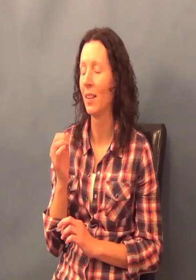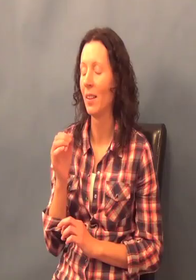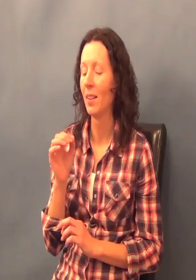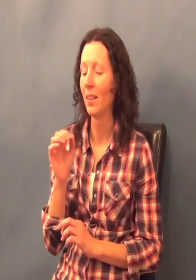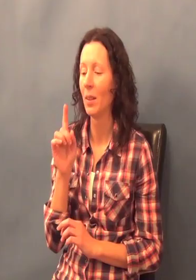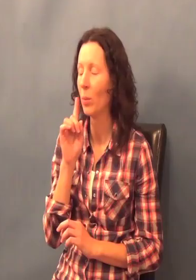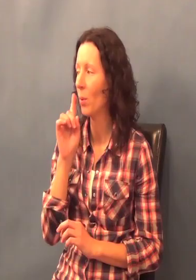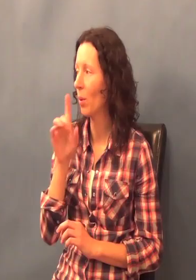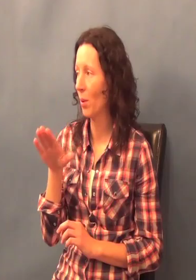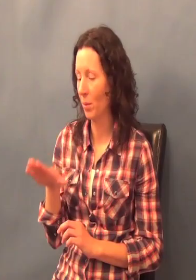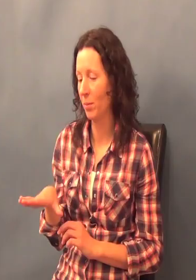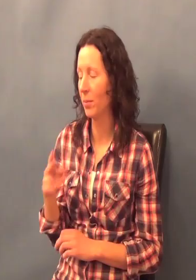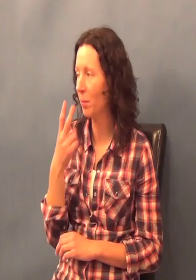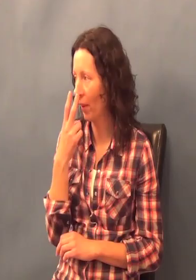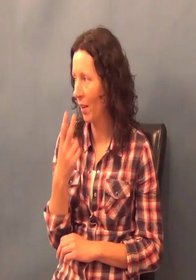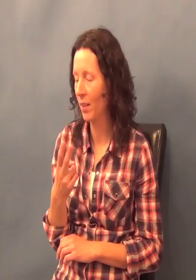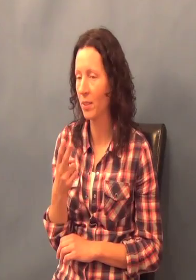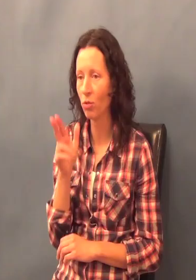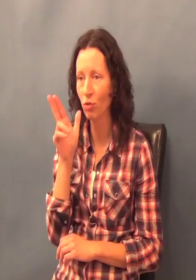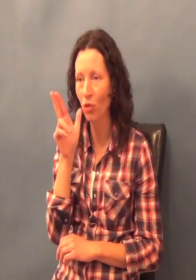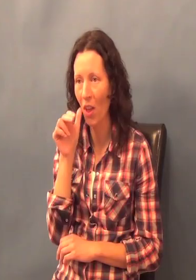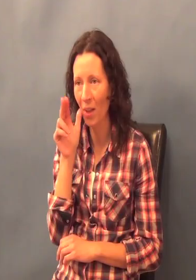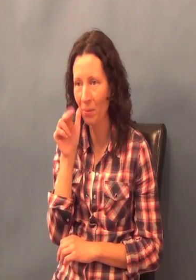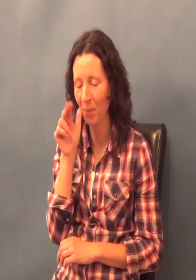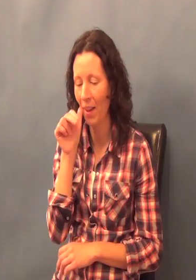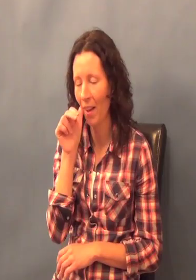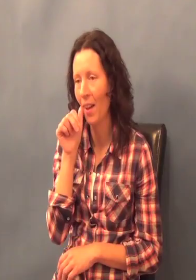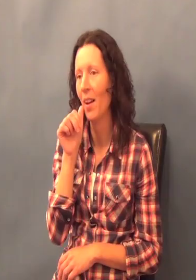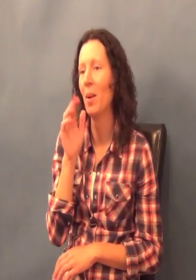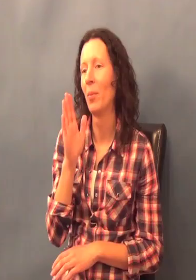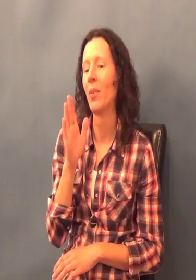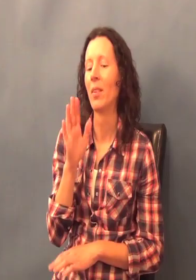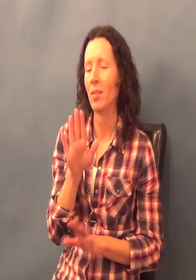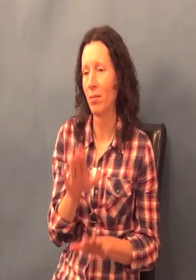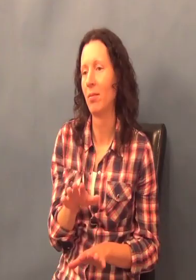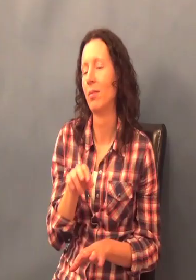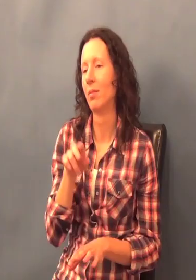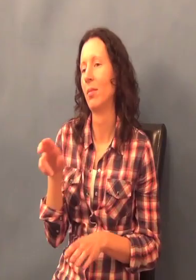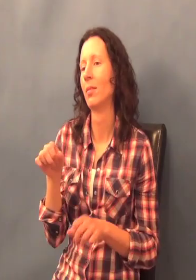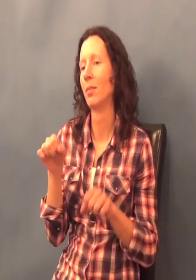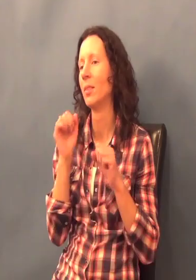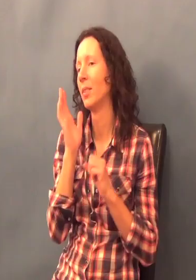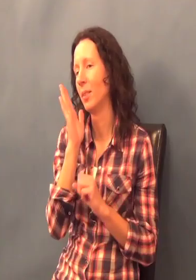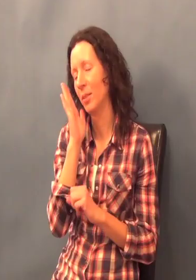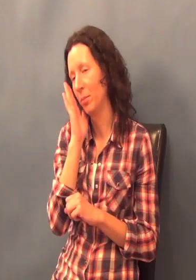Mały chłopiec patrzy na żabę, potem zostawia ją i idzie się położyć, zasypia.